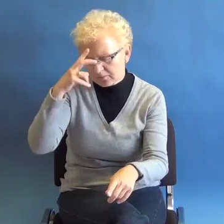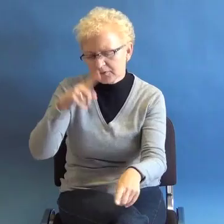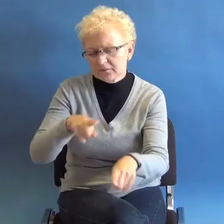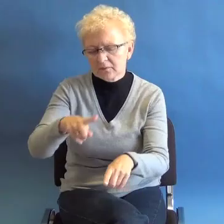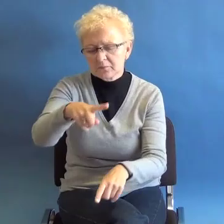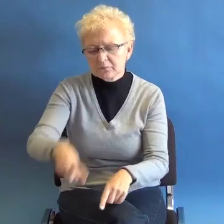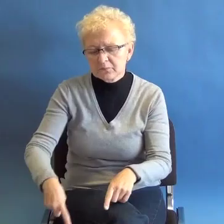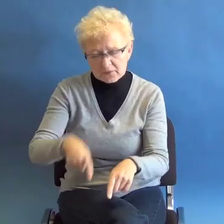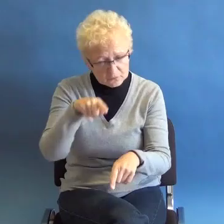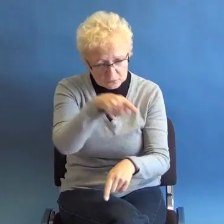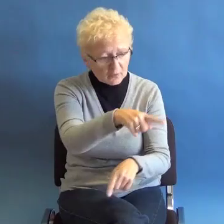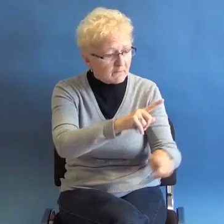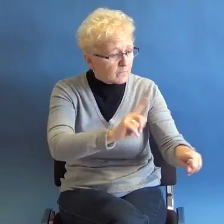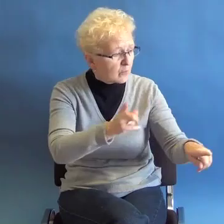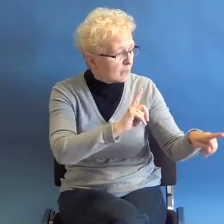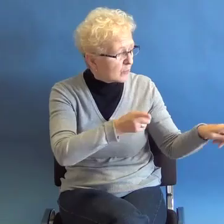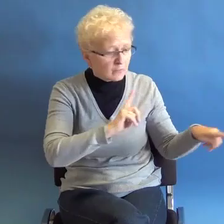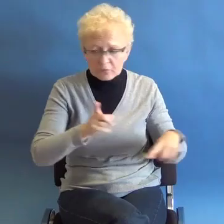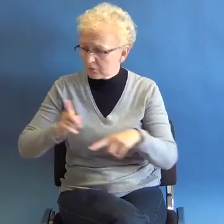To skreślenie oznacza, że tu nie wolno, nie wolno, nie wolno...